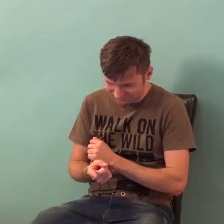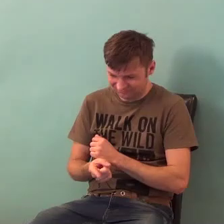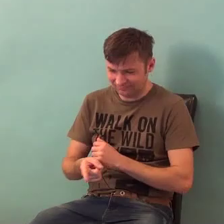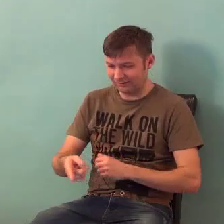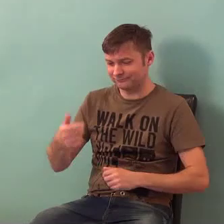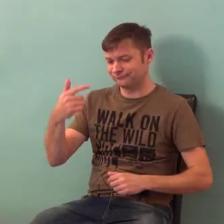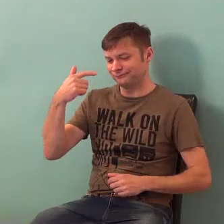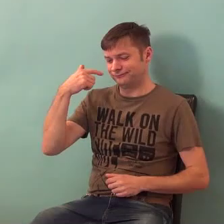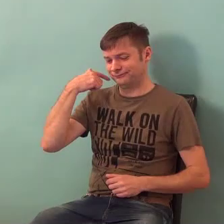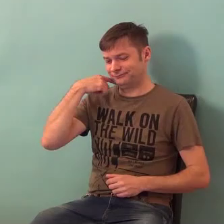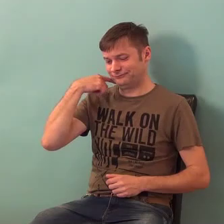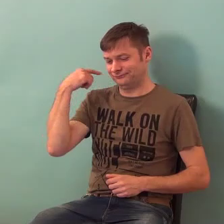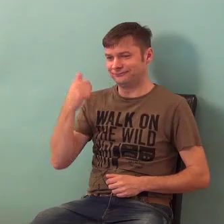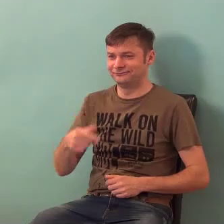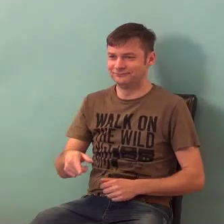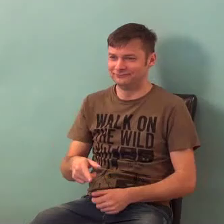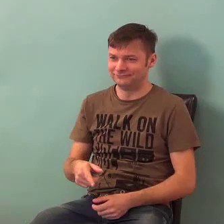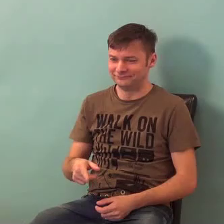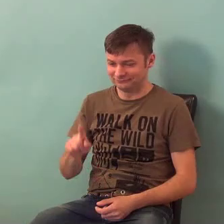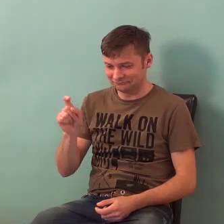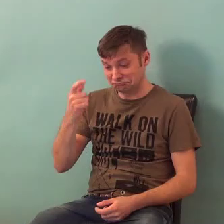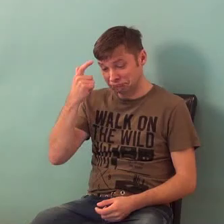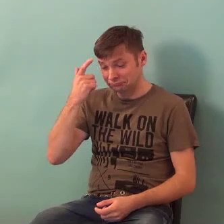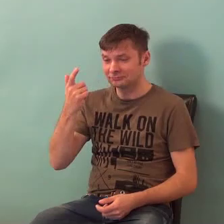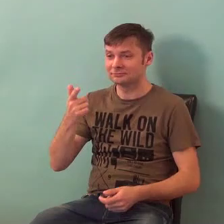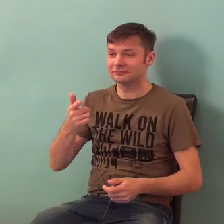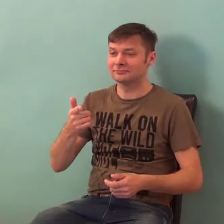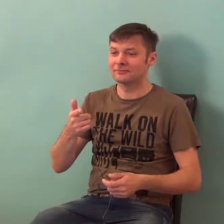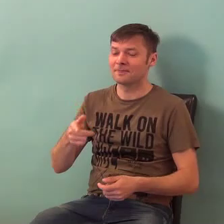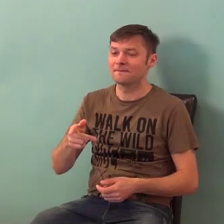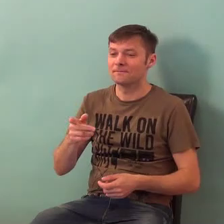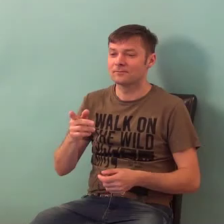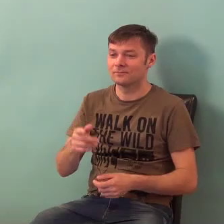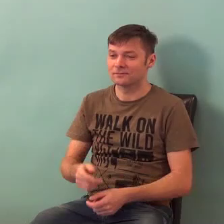Śmieszne, myślałem nad tym i wiem...